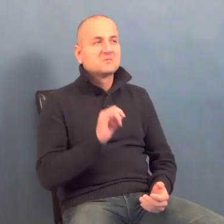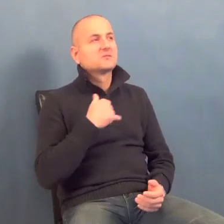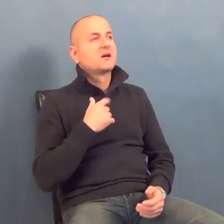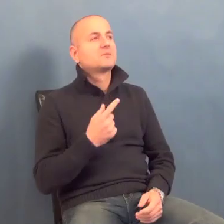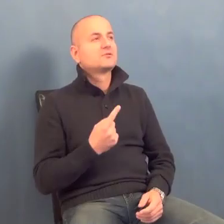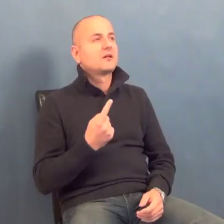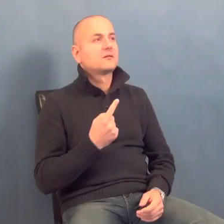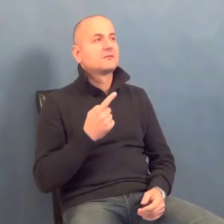Ja myślę...